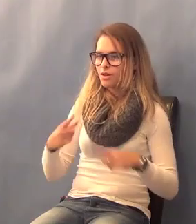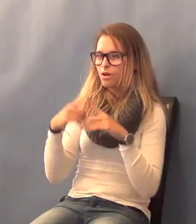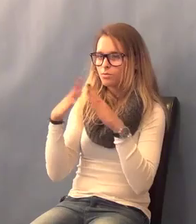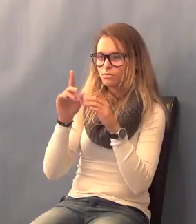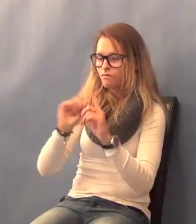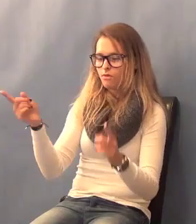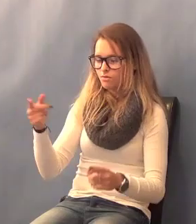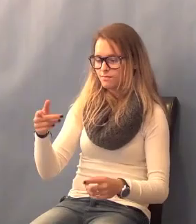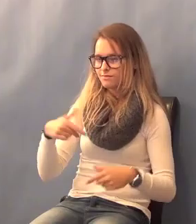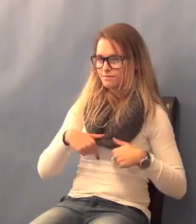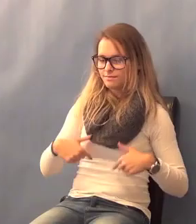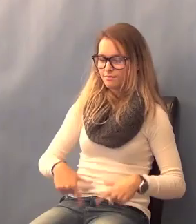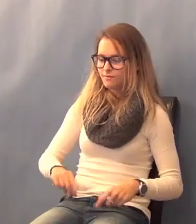Zakaz wchodzenia do kościoła w stroju kąpielowym.